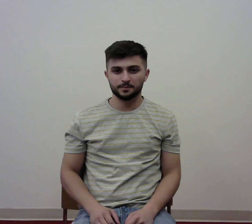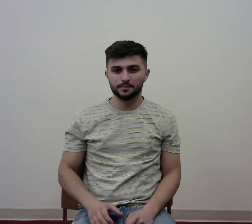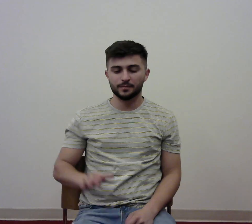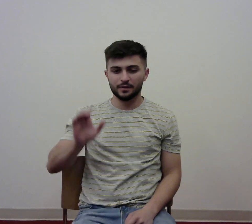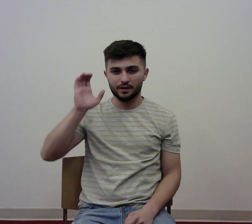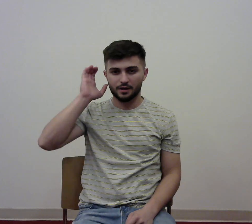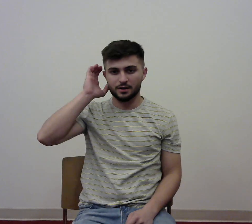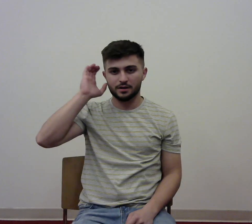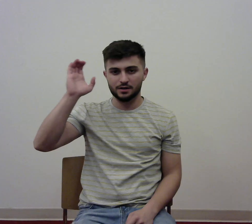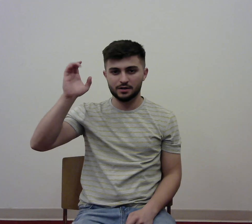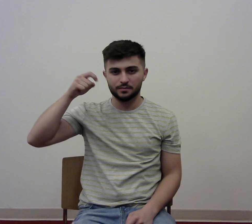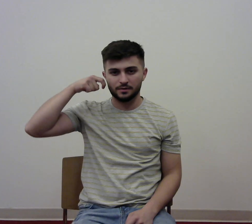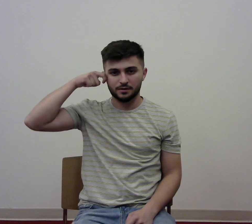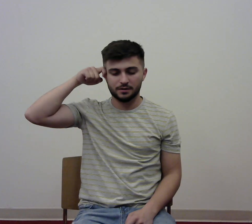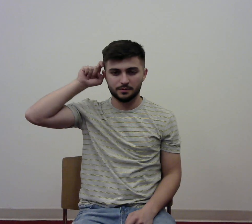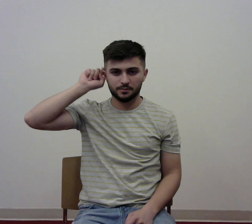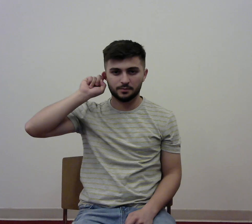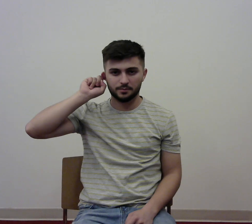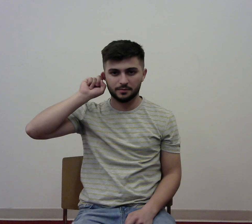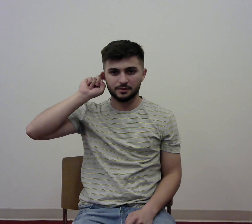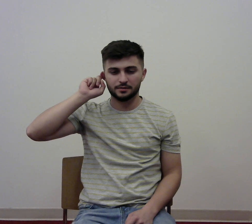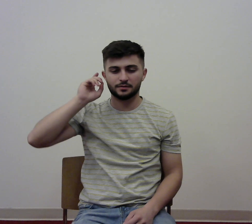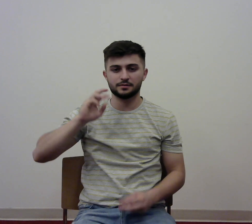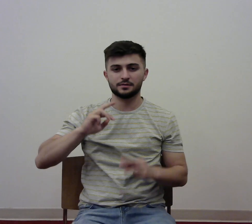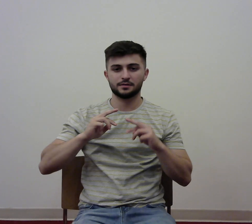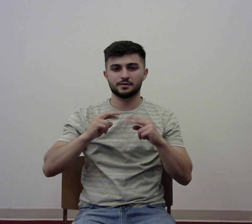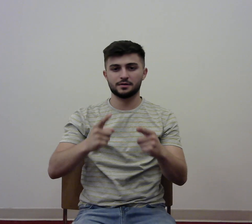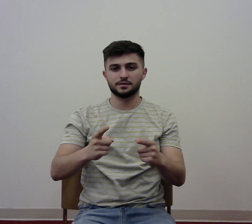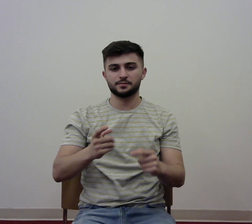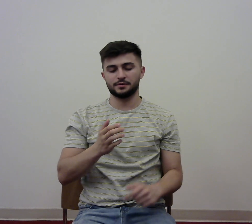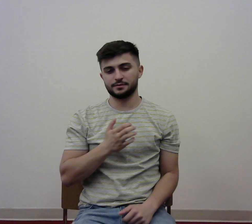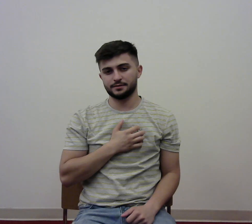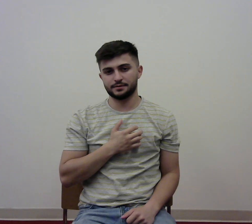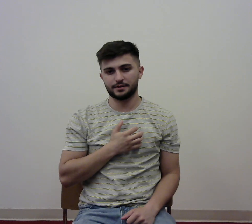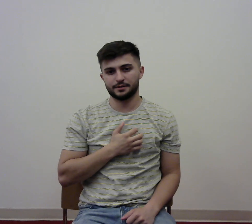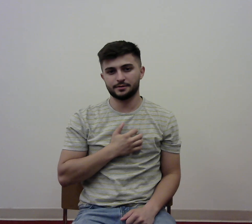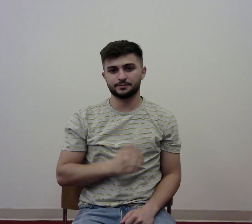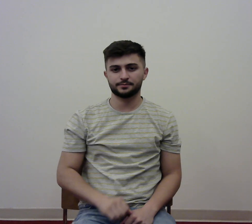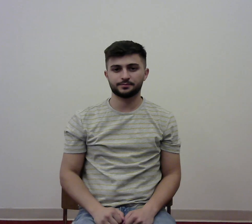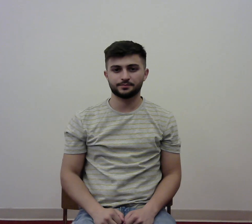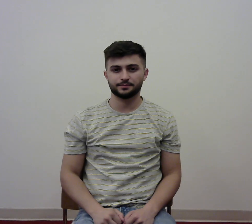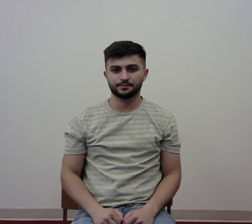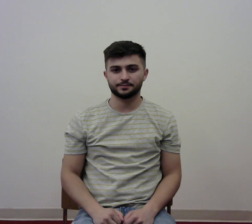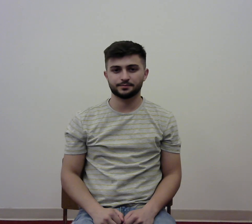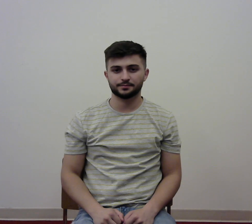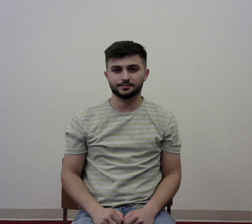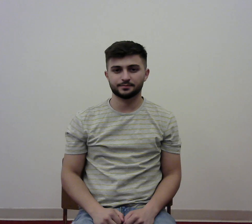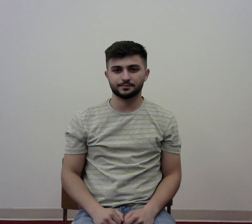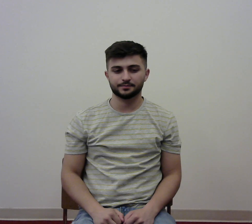Eşitmə aparatını dəyişmək istəyirəm